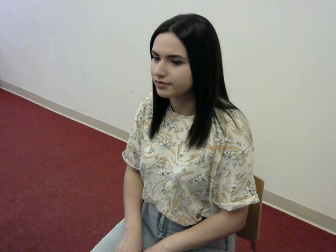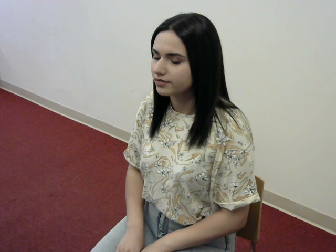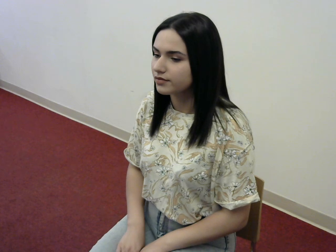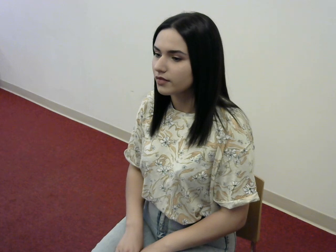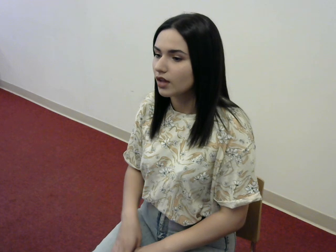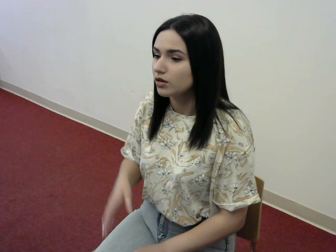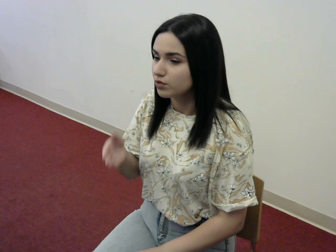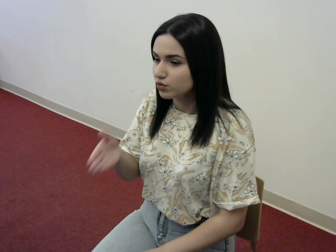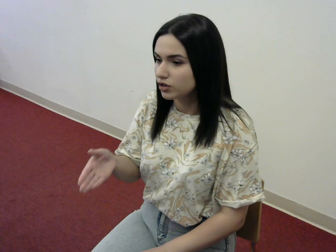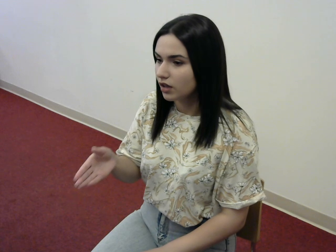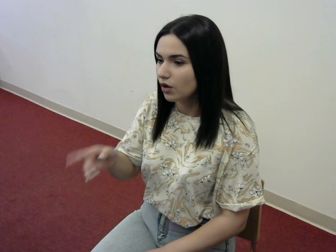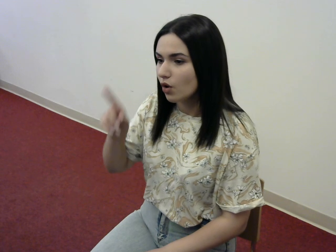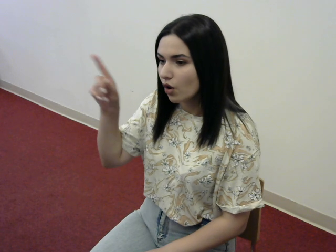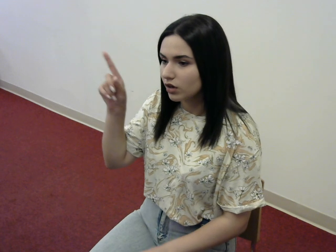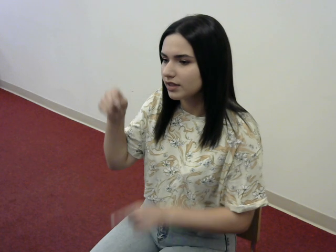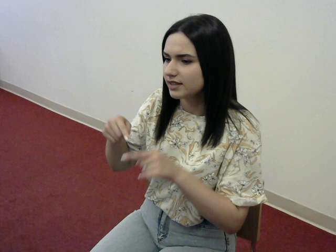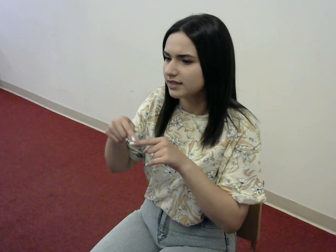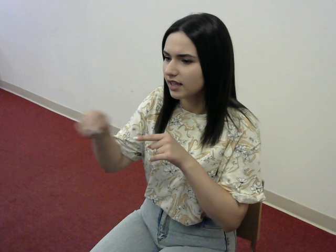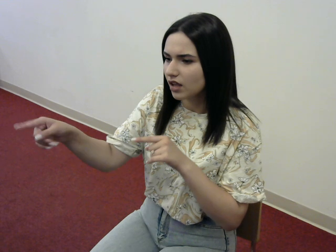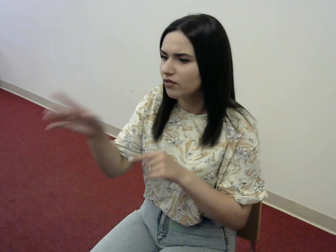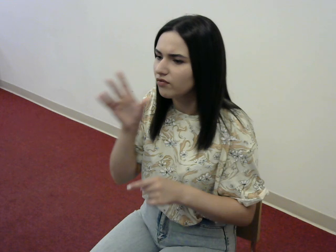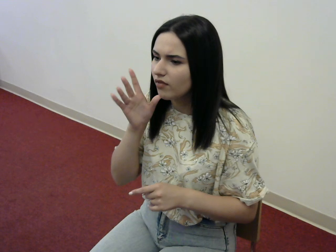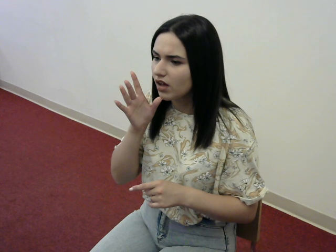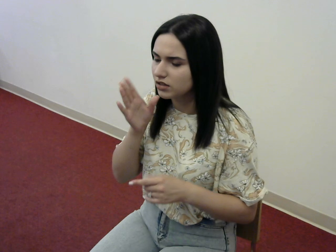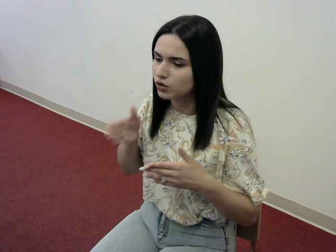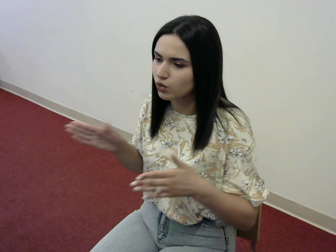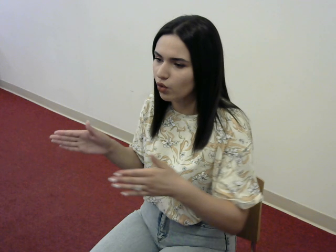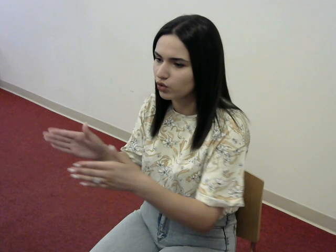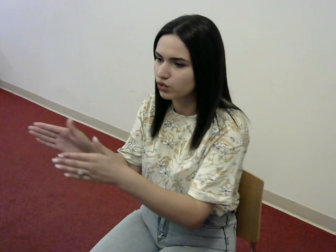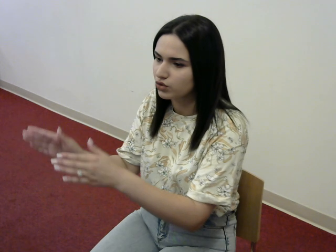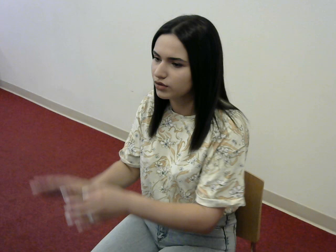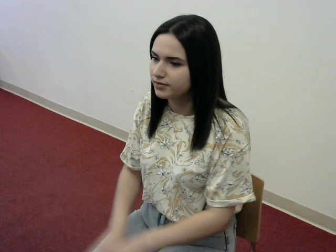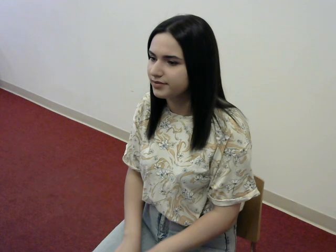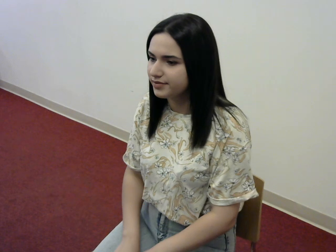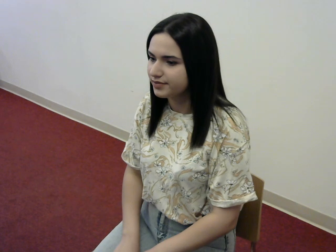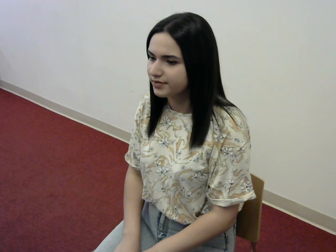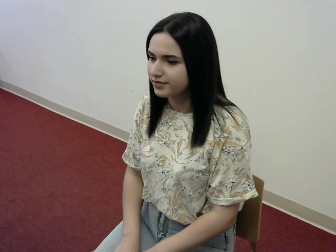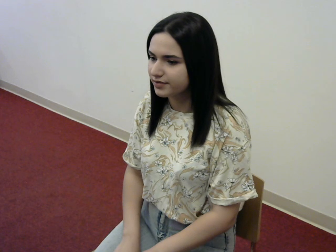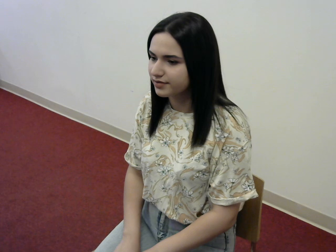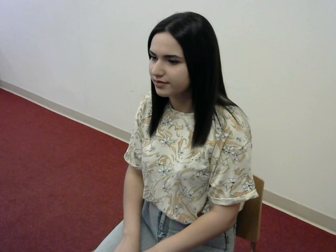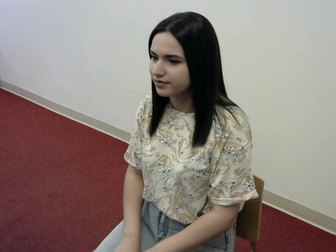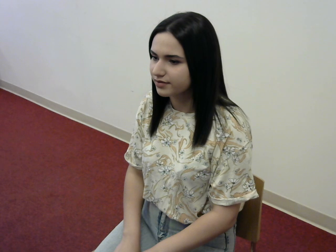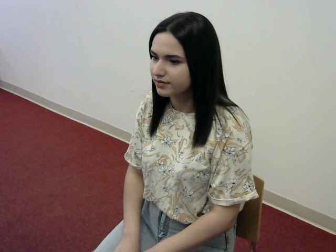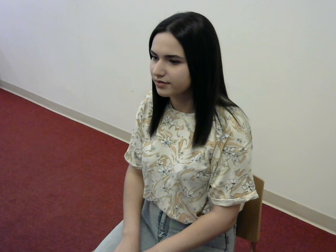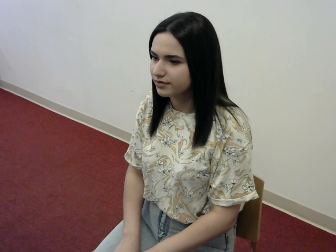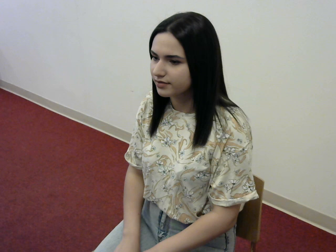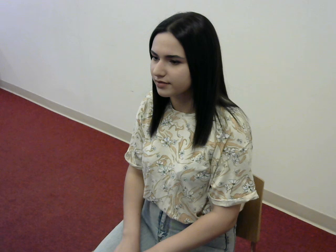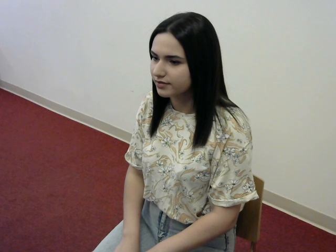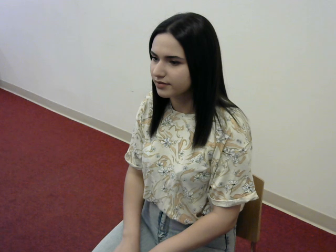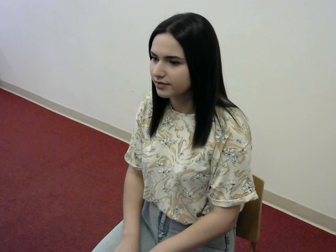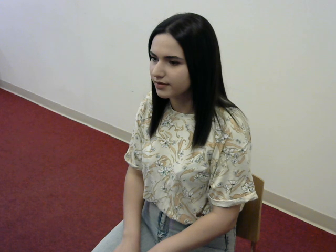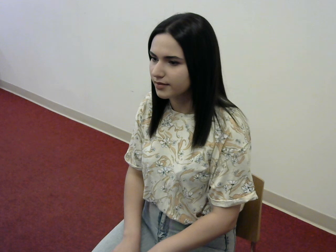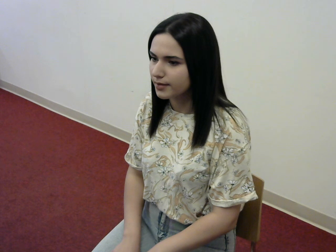Burdan oraya nə qədər vaxt yoldur?